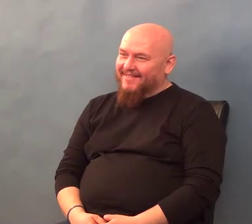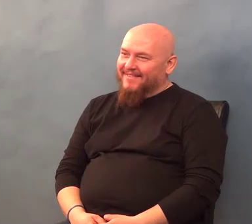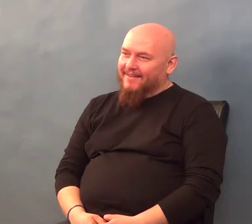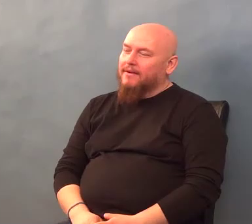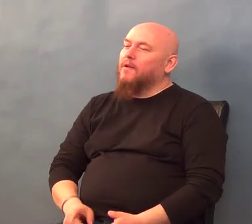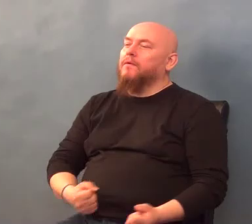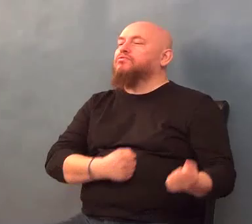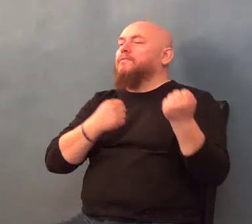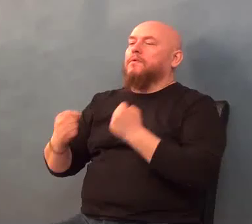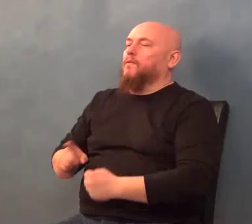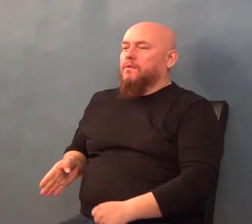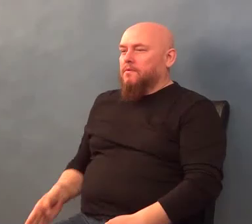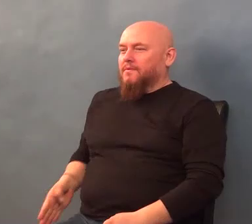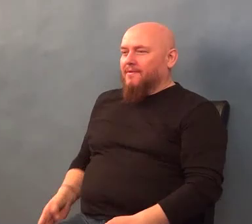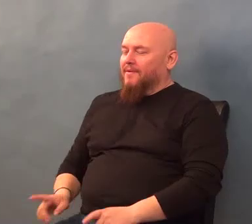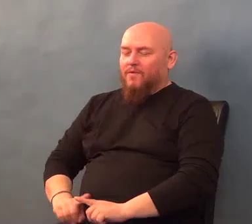Nie wolno przynieść piły i piłować.